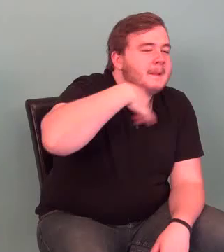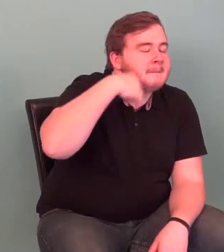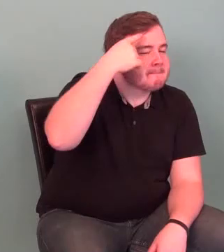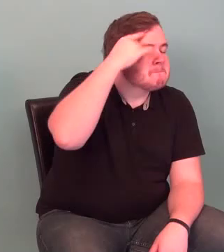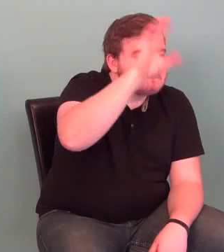Ja myślę...